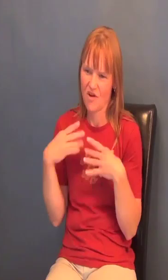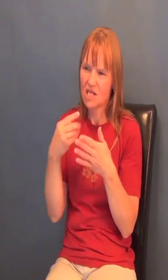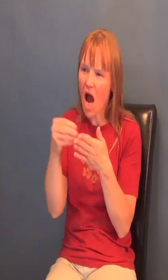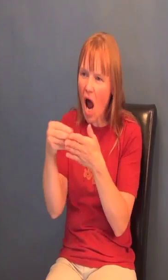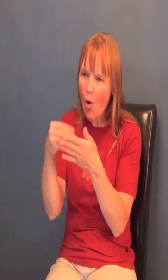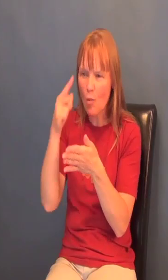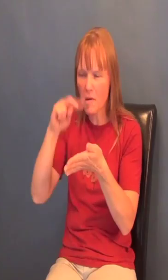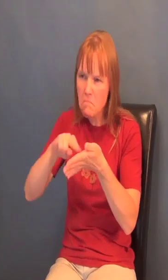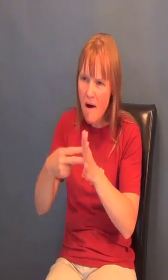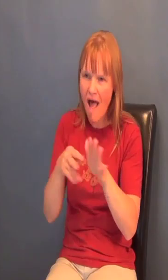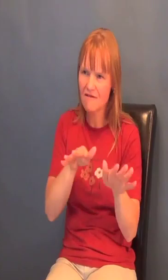Mam wolne, więc zakupy, jakieś przygotowania.